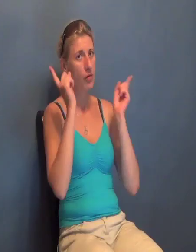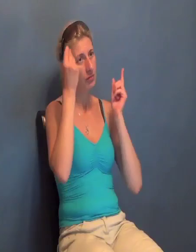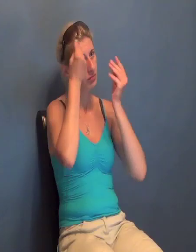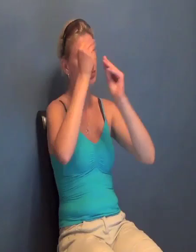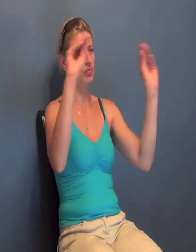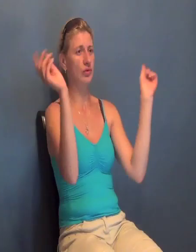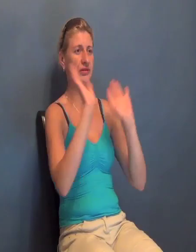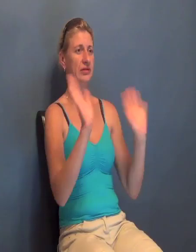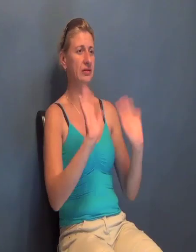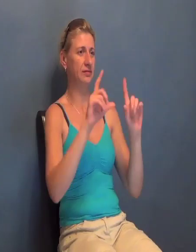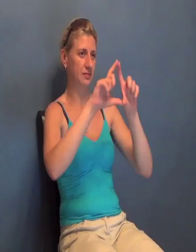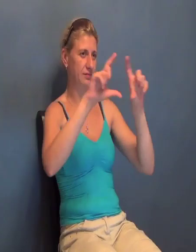Więc ostrzega, uprzedza, że nie należy tak robić.